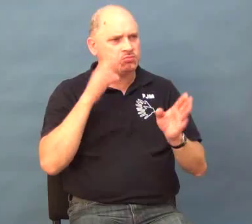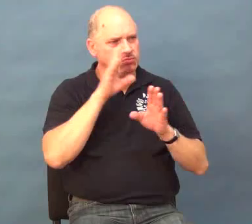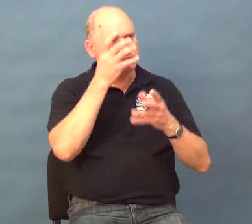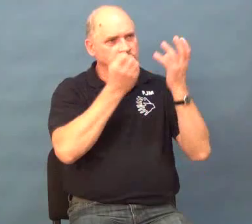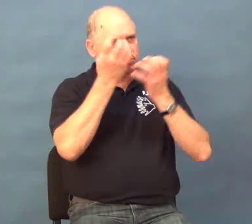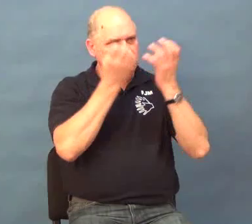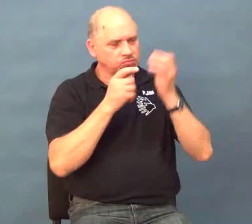Nie myśli o tym, tylko zrywa gruszki.